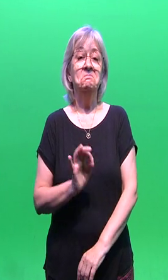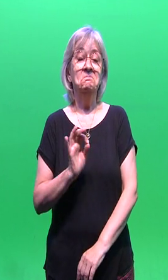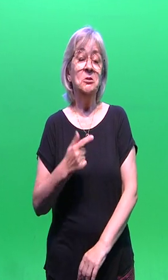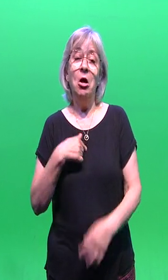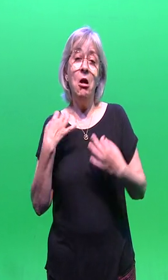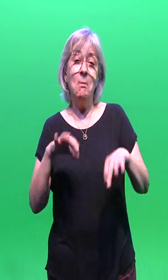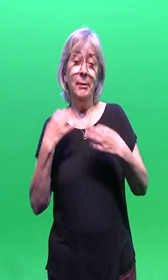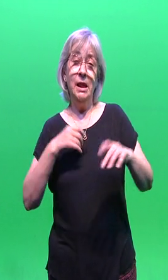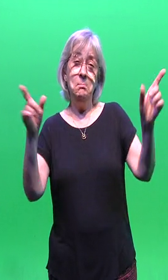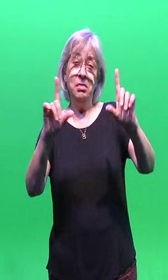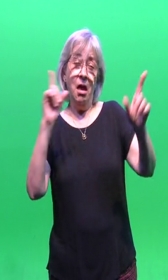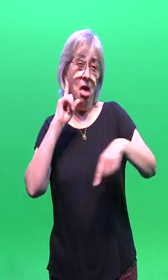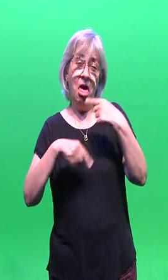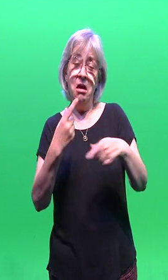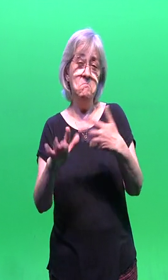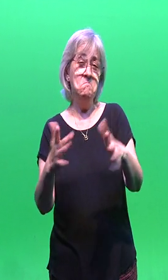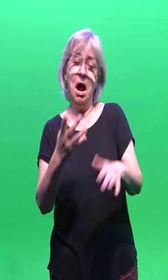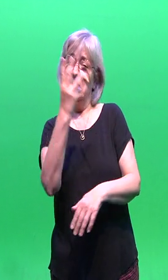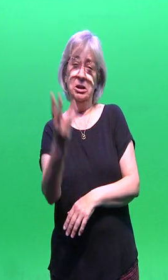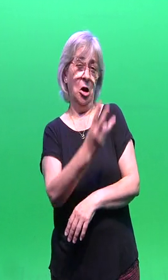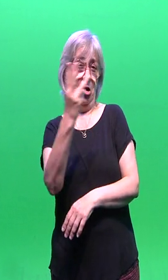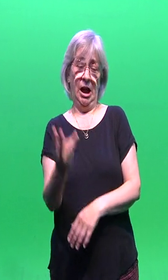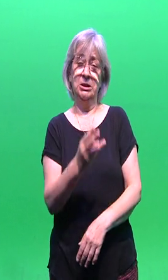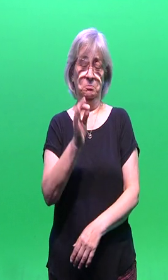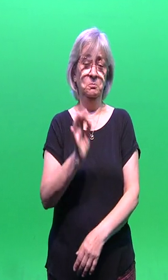Sí, normalment miro la televisió tres hores al dia, més o menys.